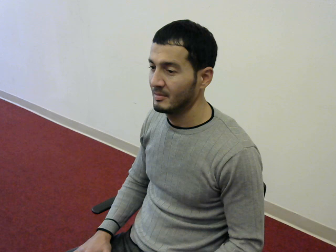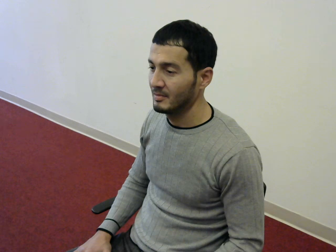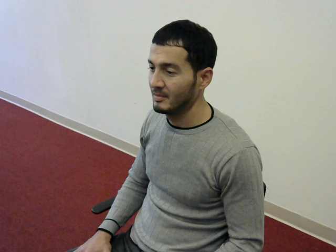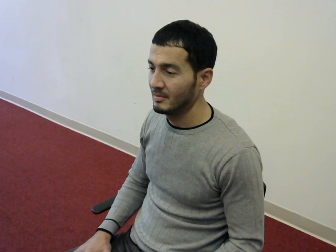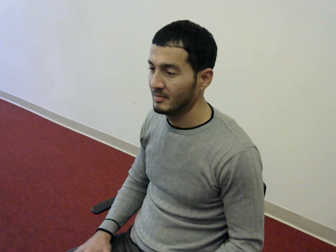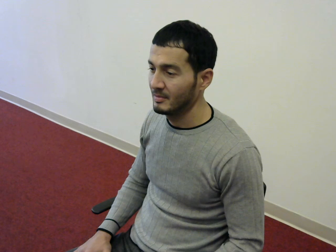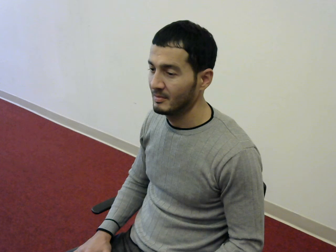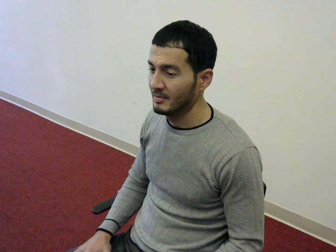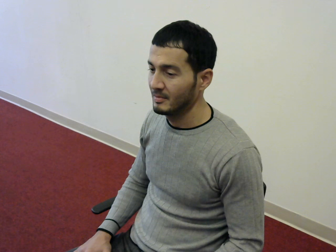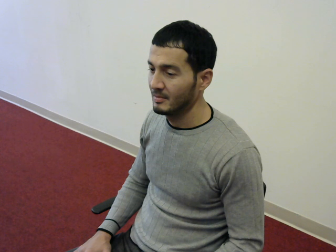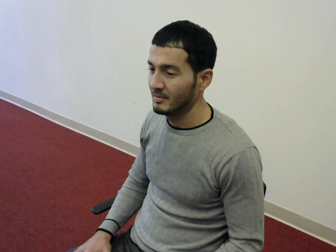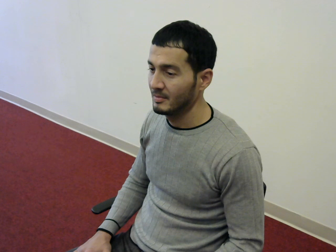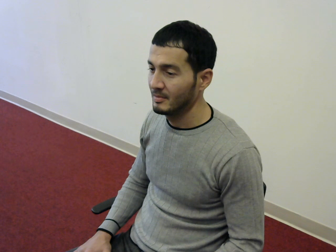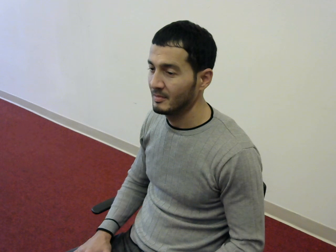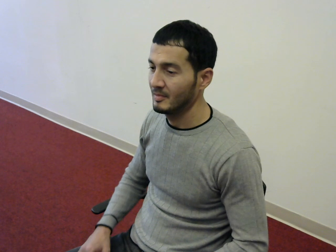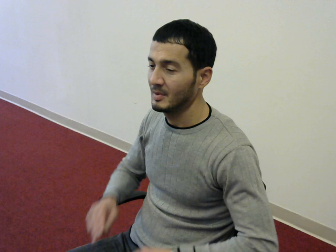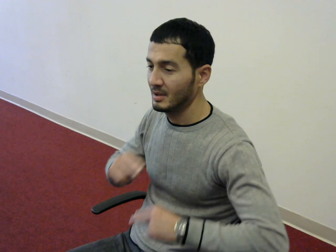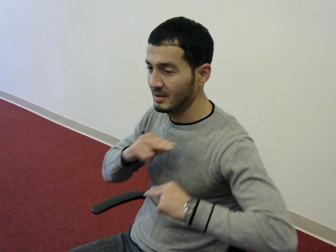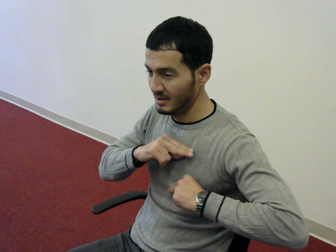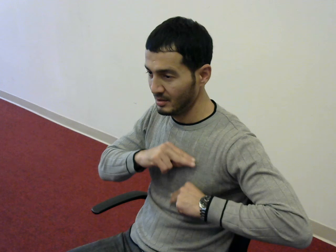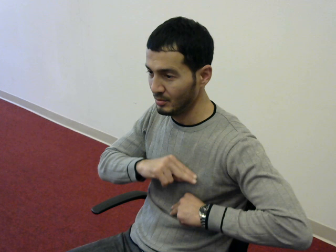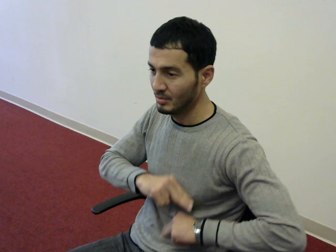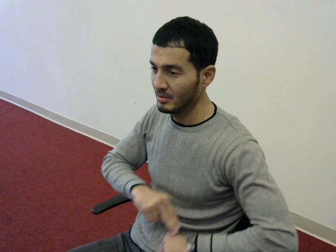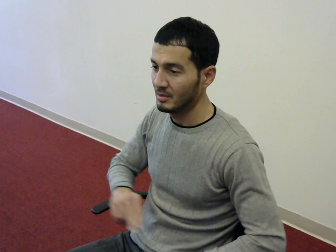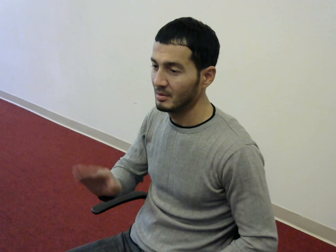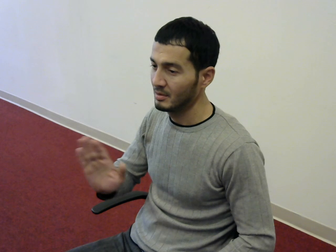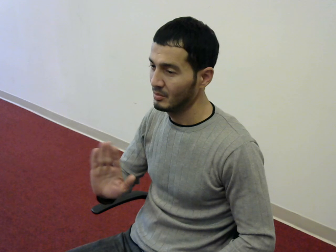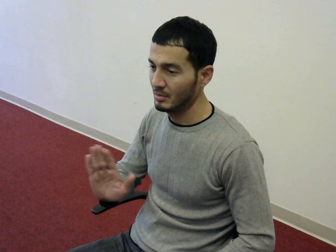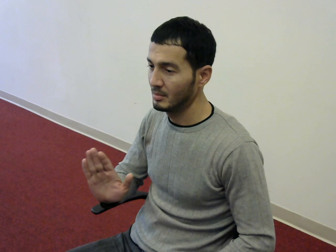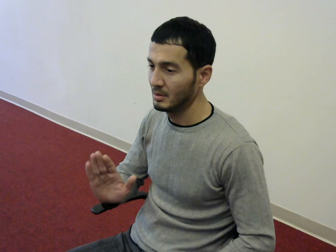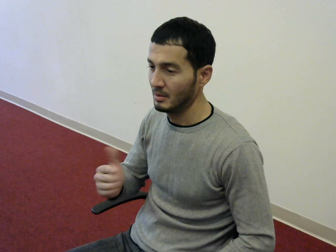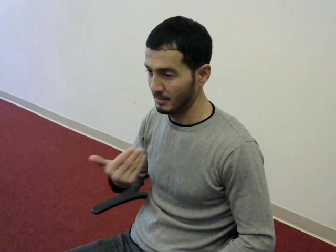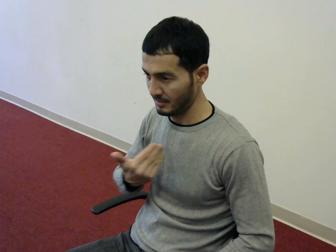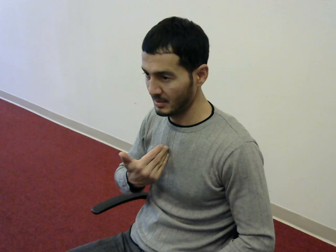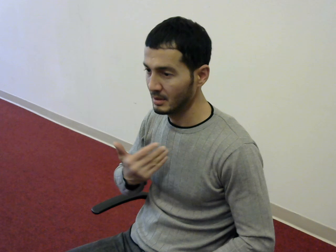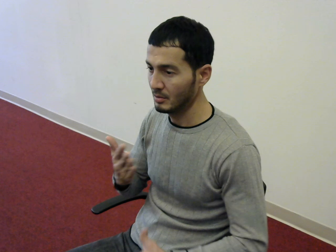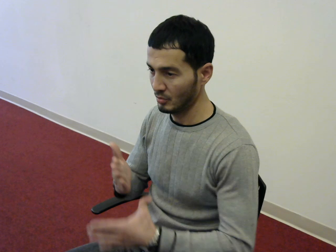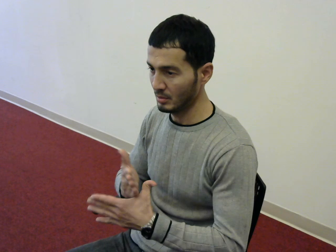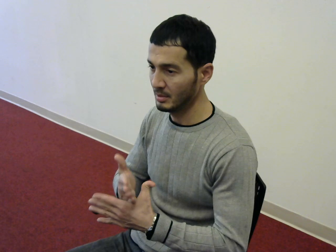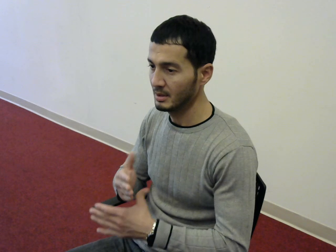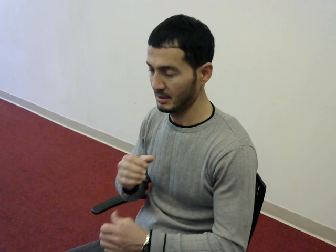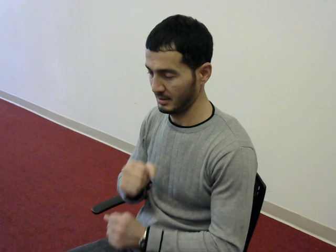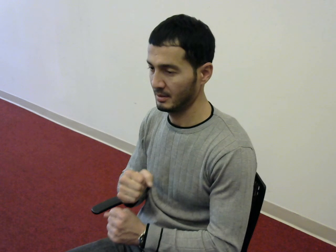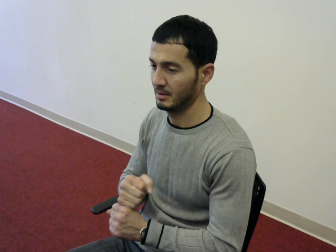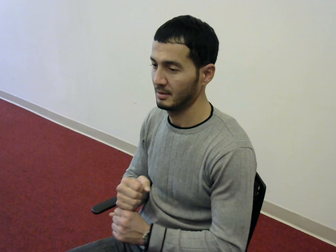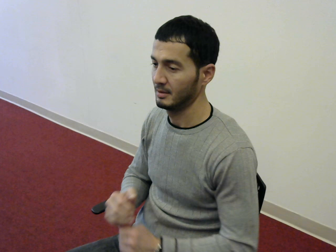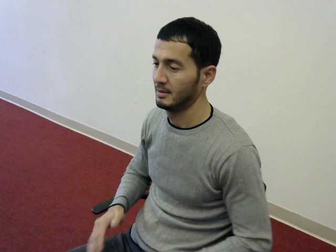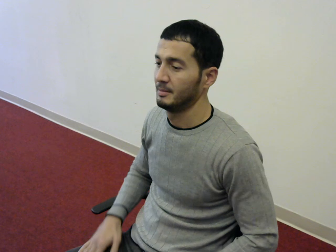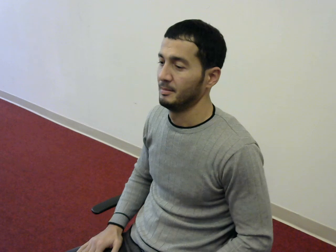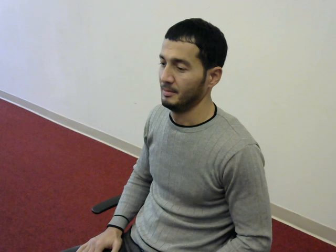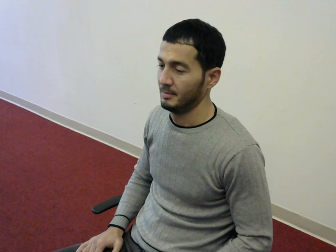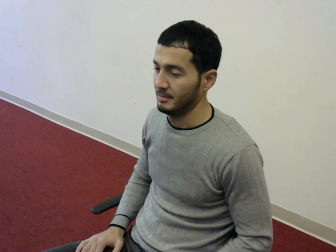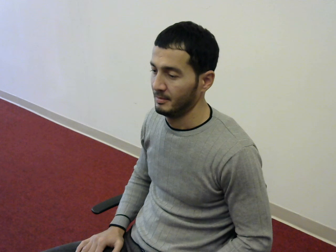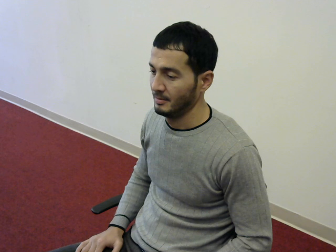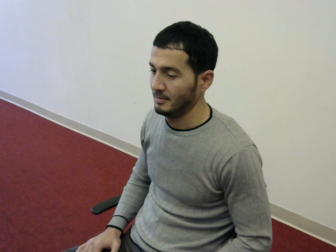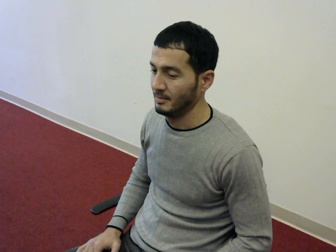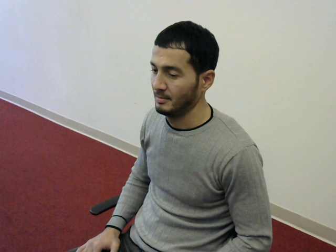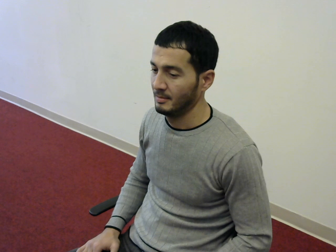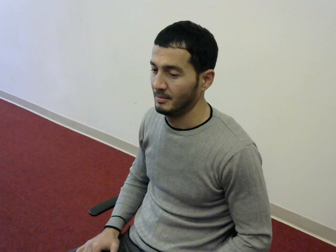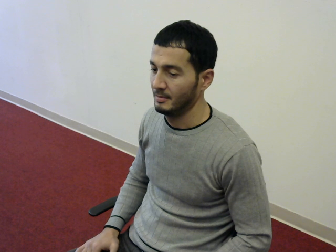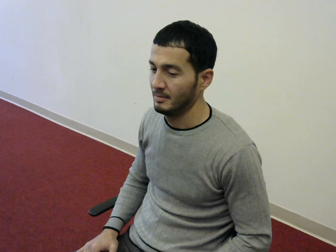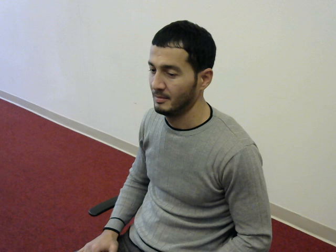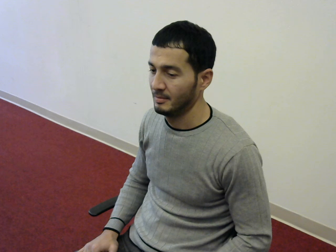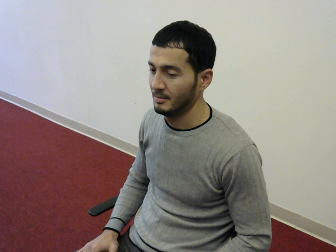Zəhmət olmasa, mənə kömək edin